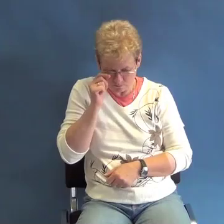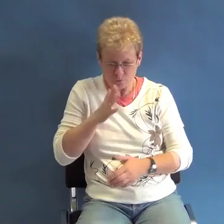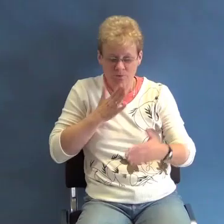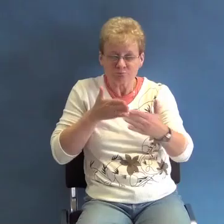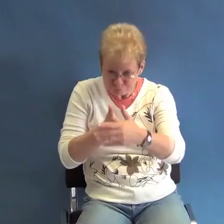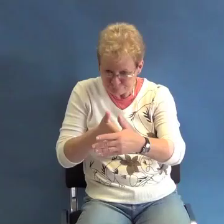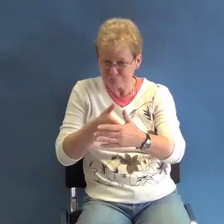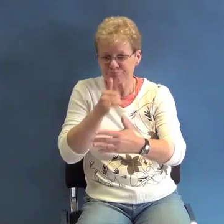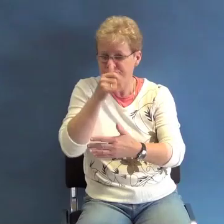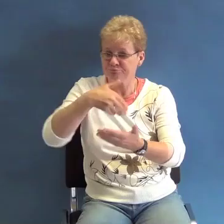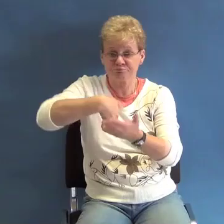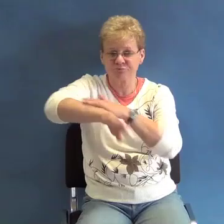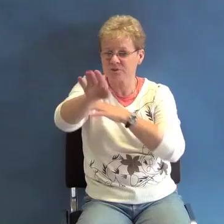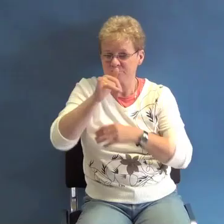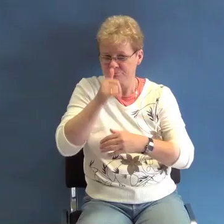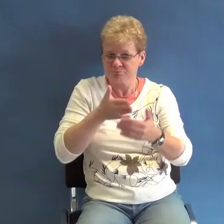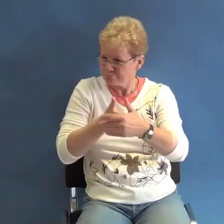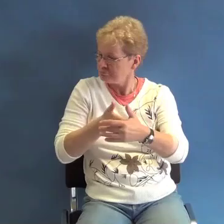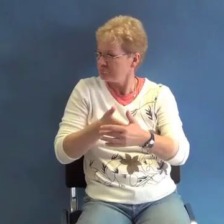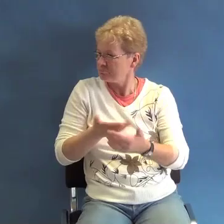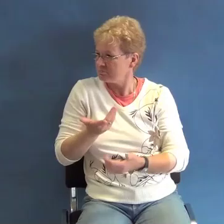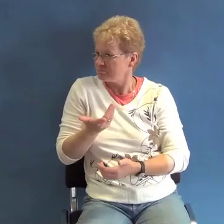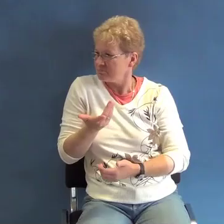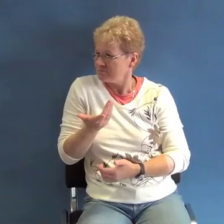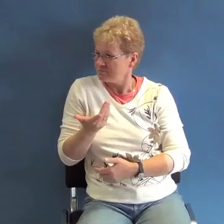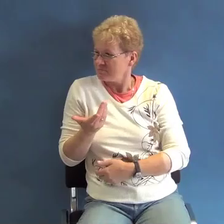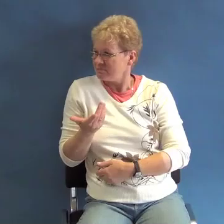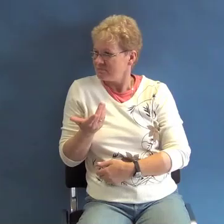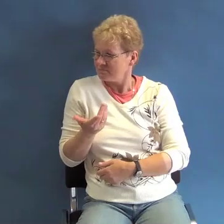Chyba ograniczenie i nie można dalej przejść.